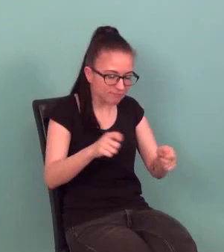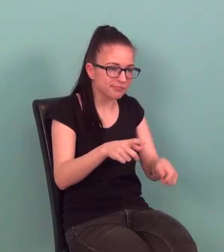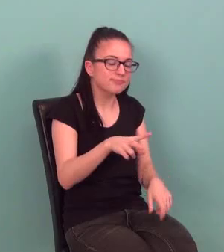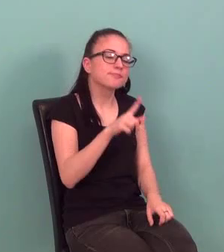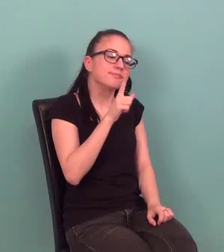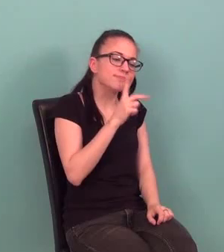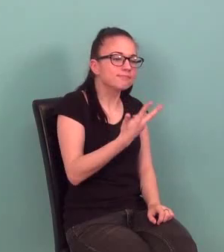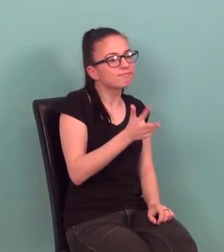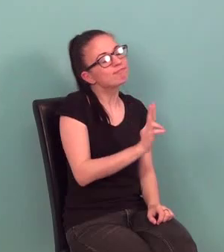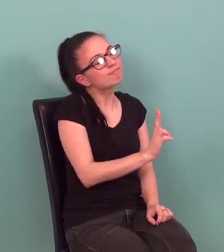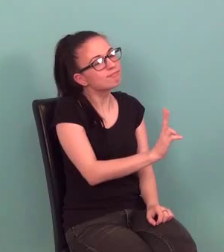Trzech chłopców odchodzi w milczeniu.